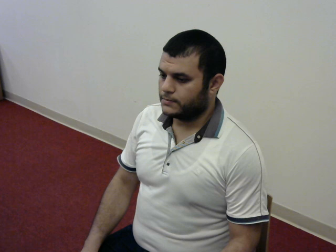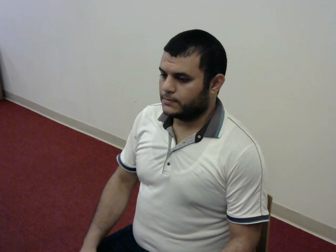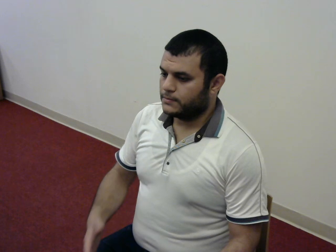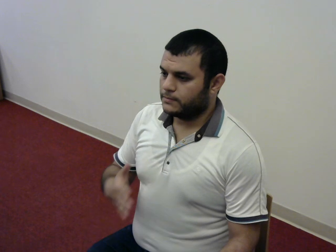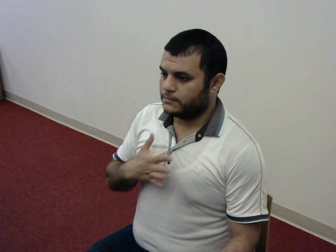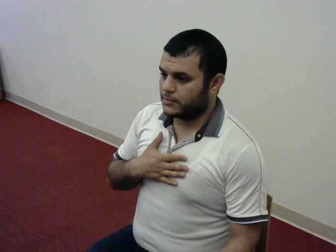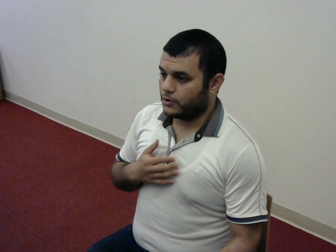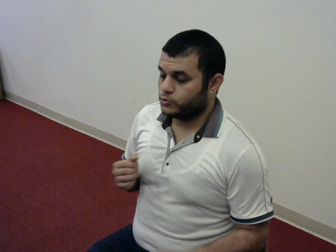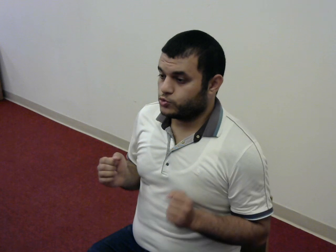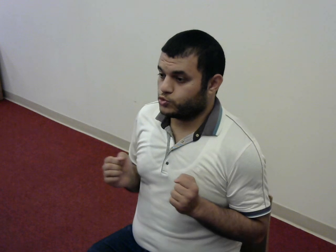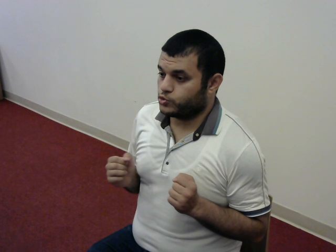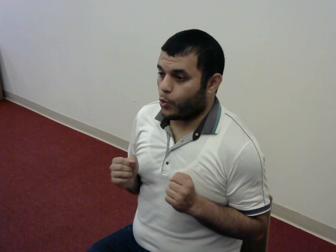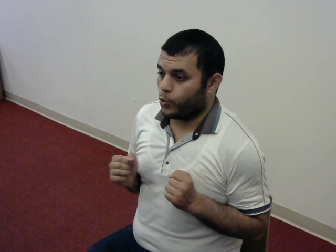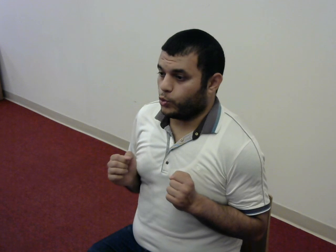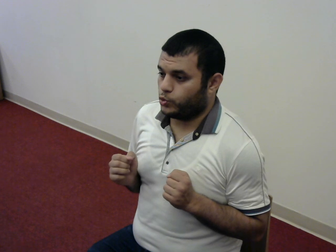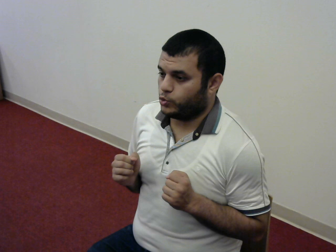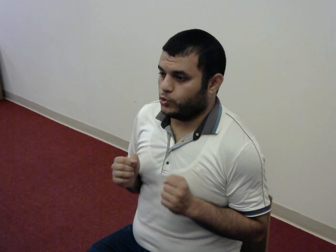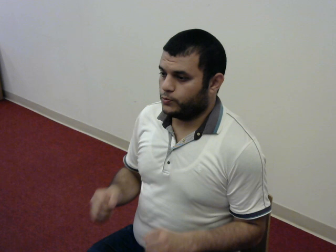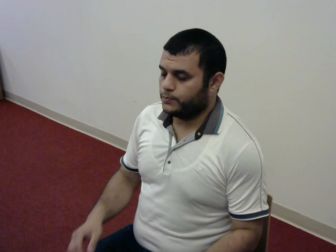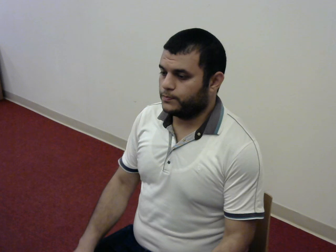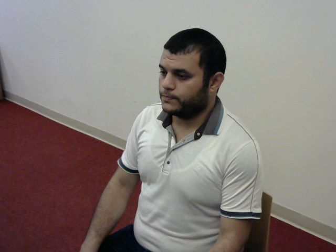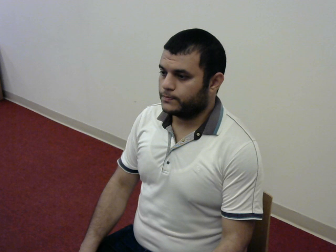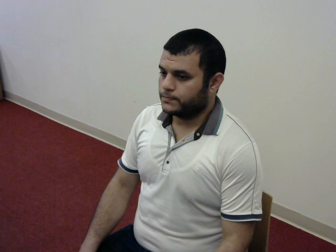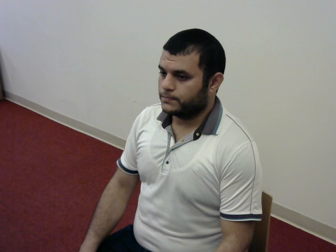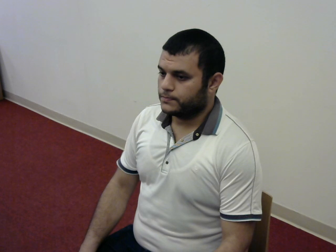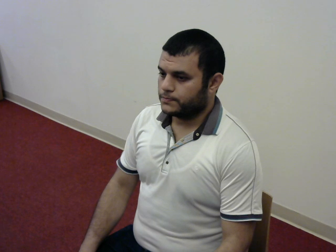Mənə soyuqdur